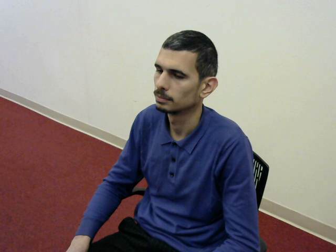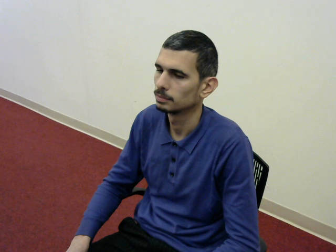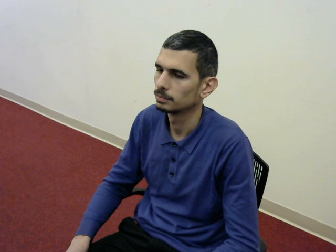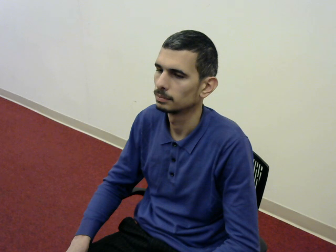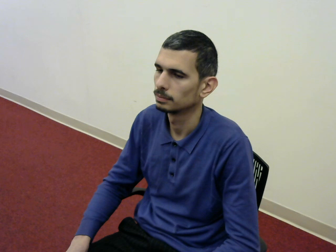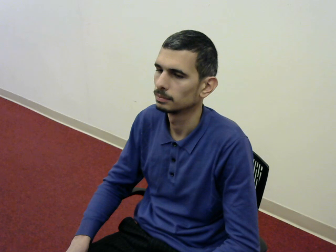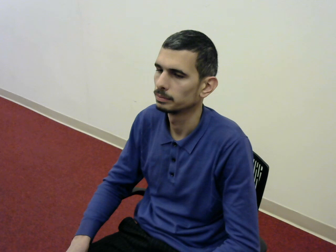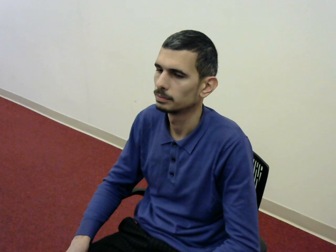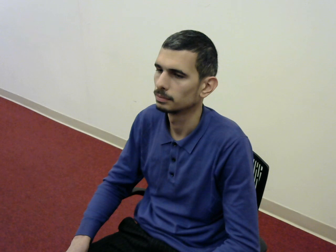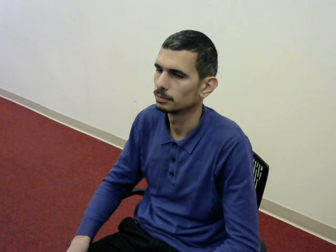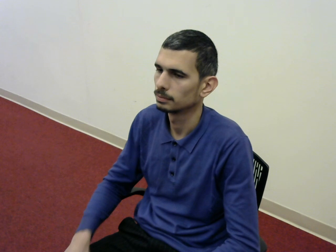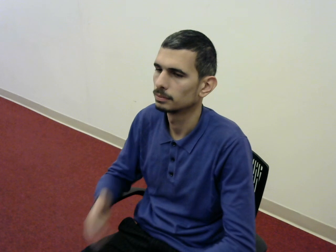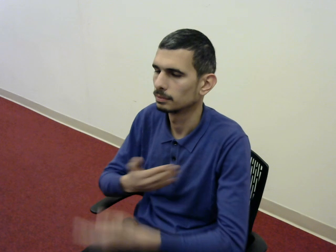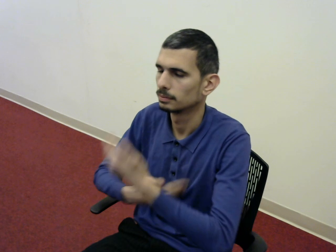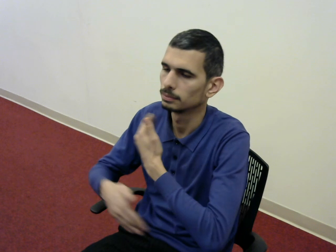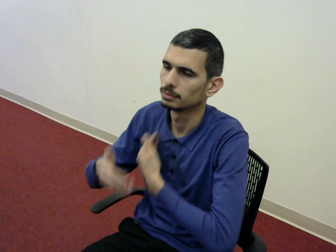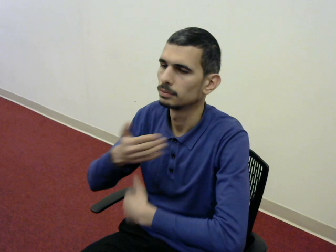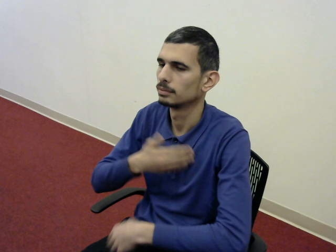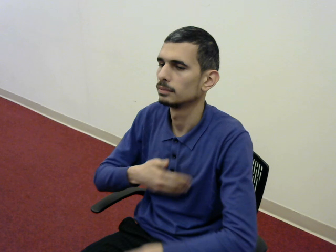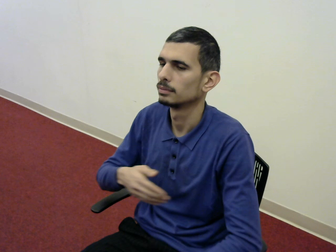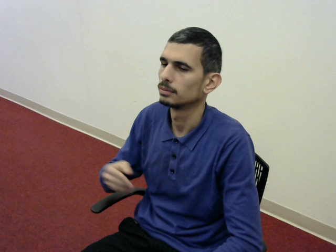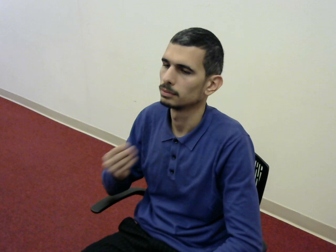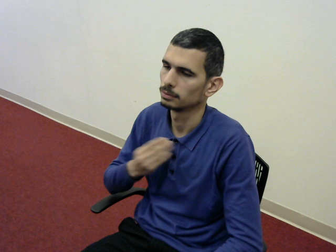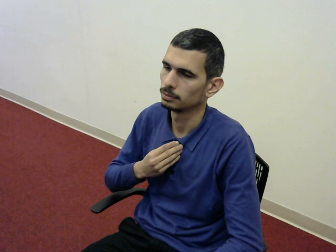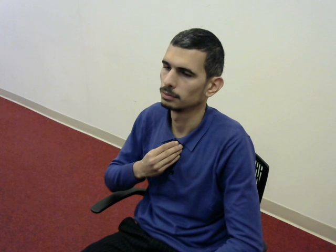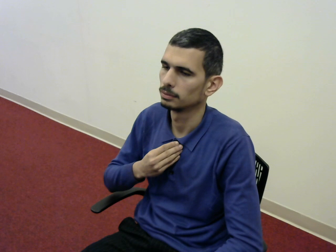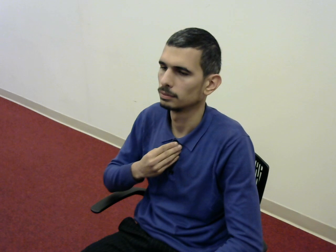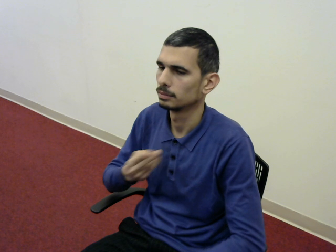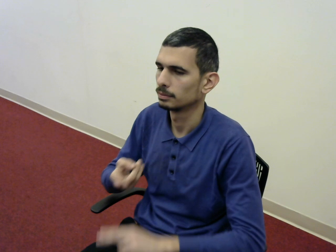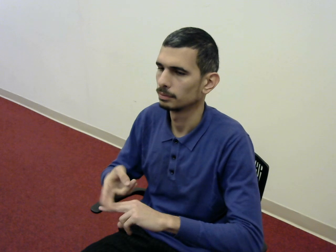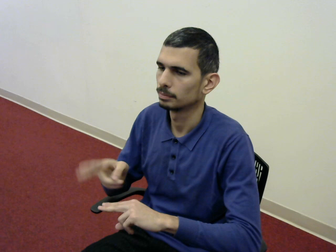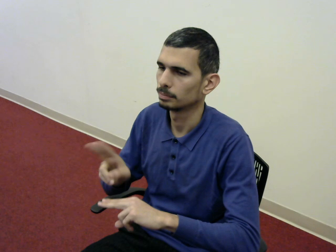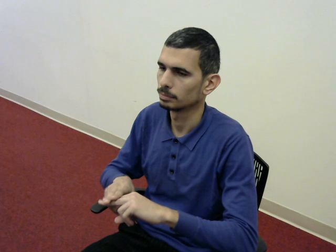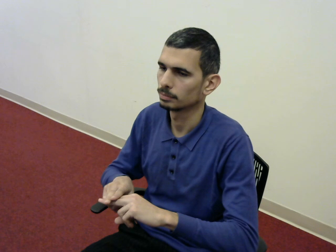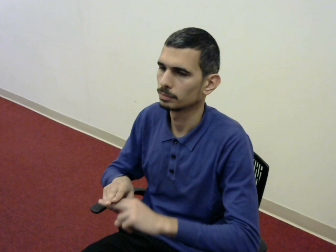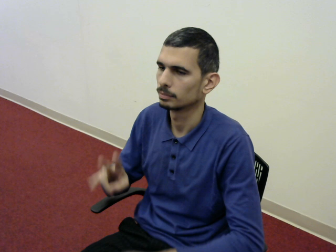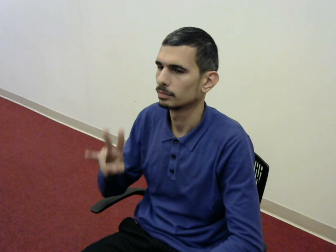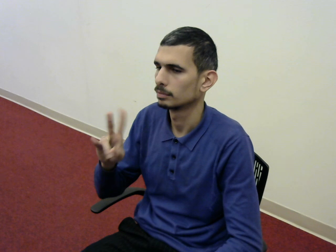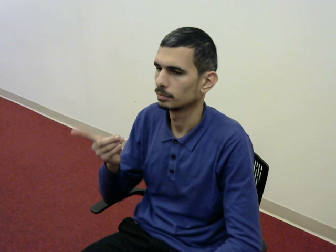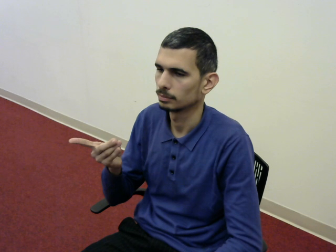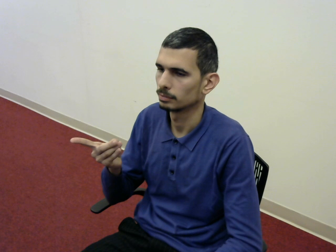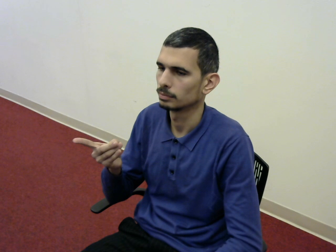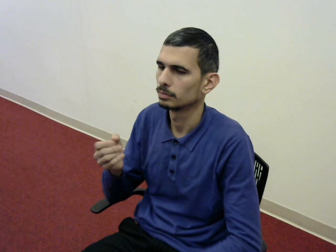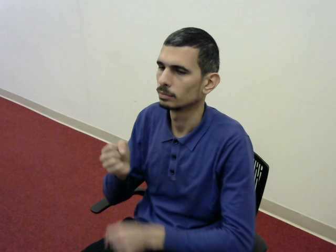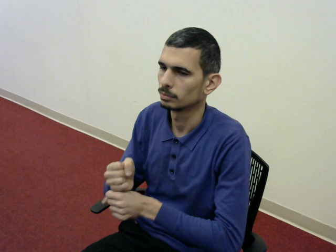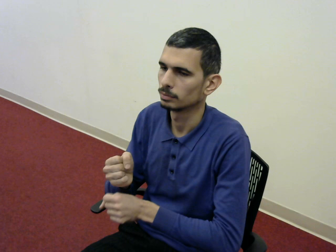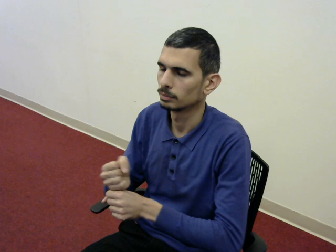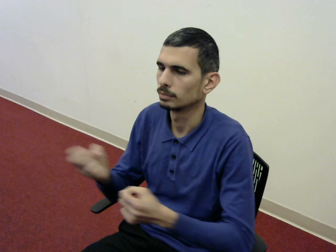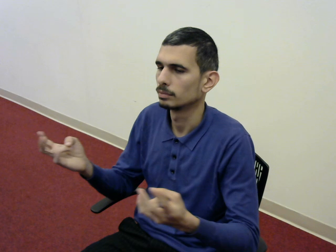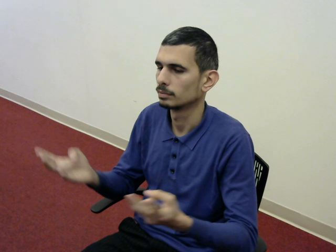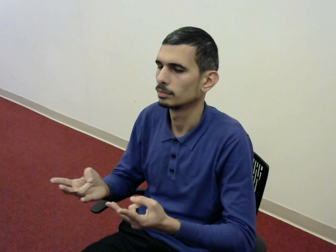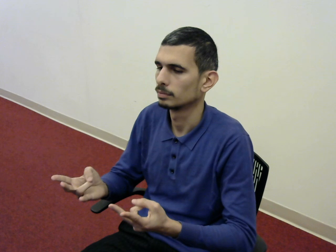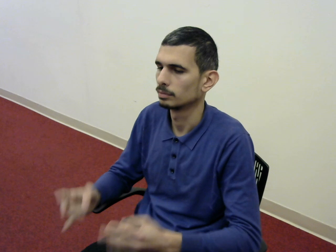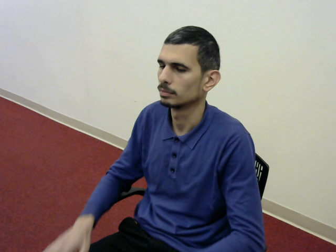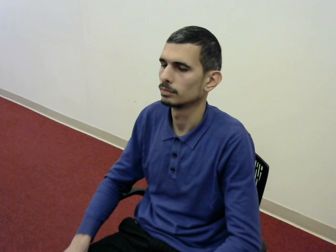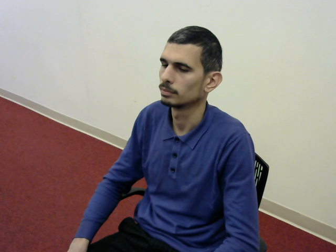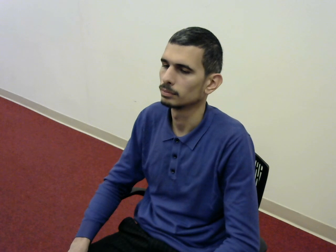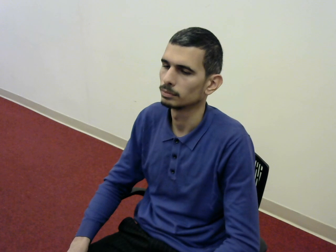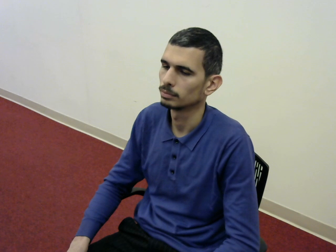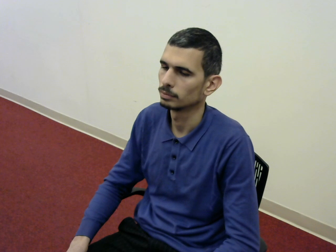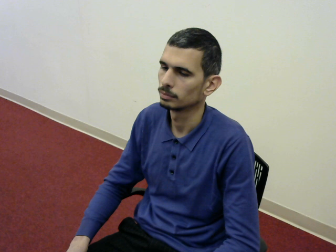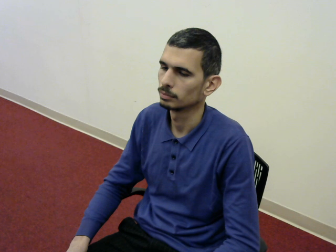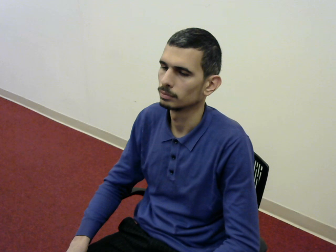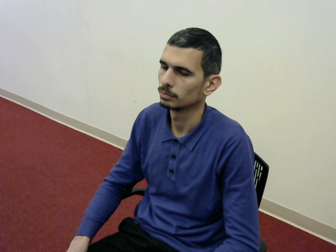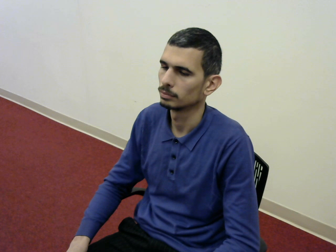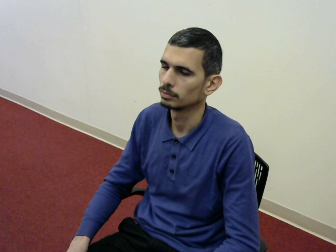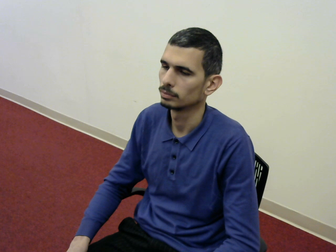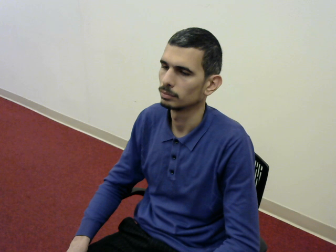Əlilliyin təyin olunması üçün nə etmək lazımdır?